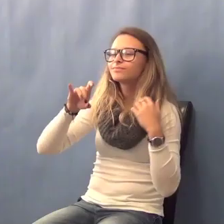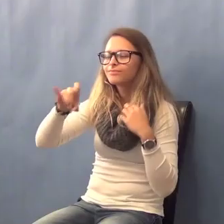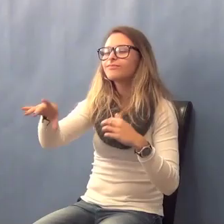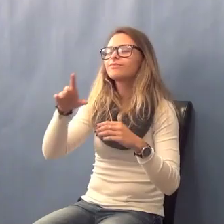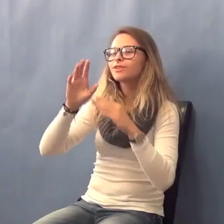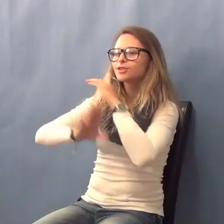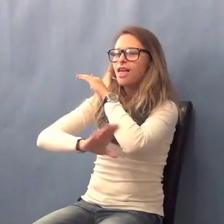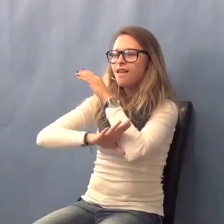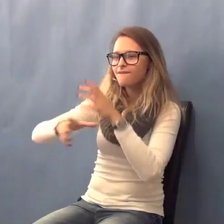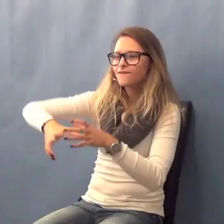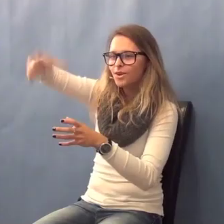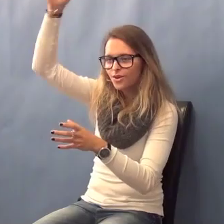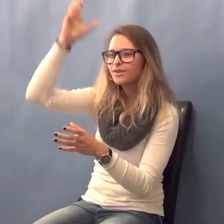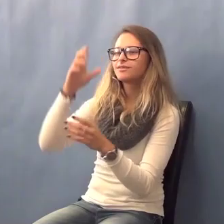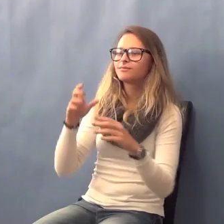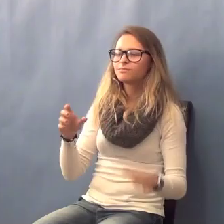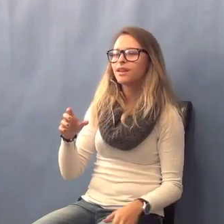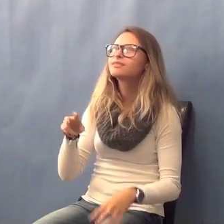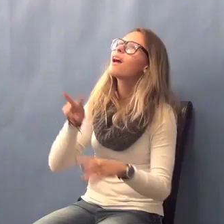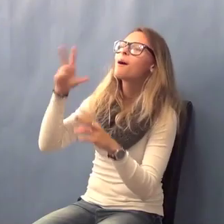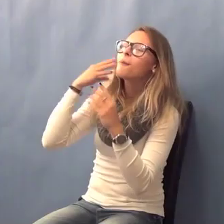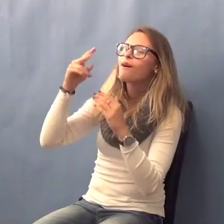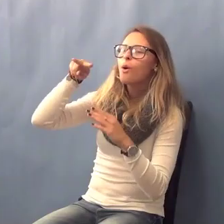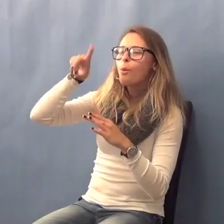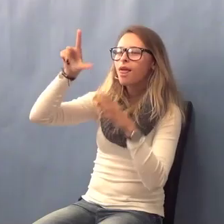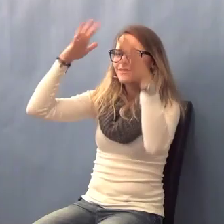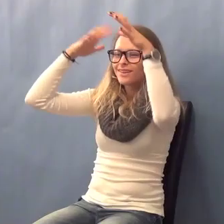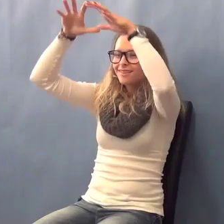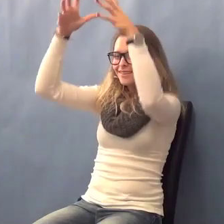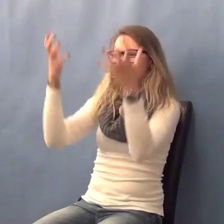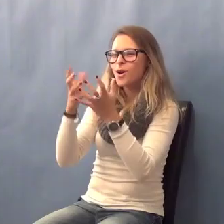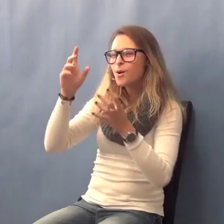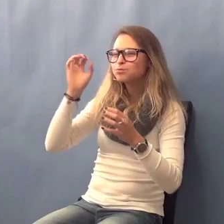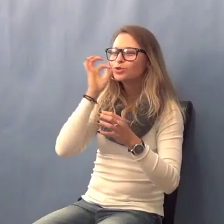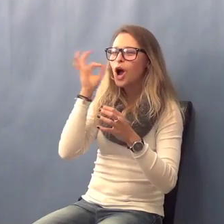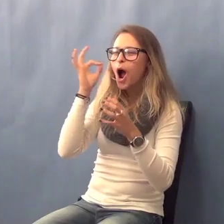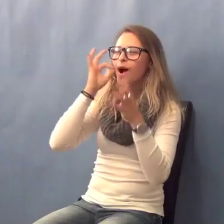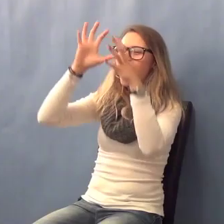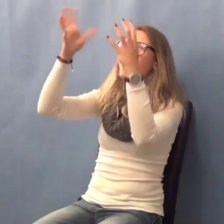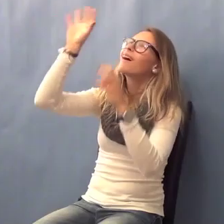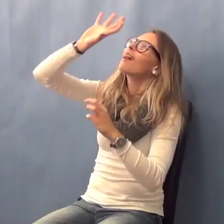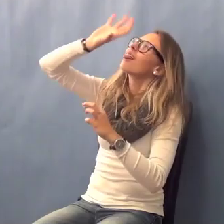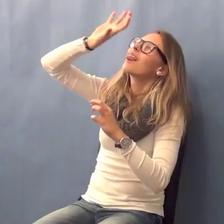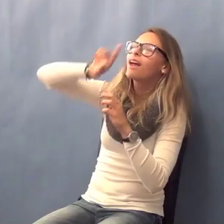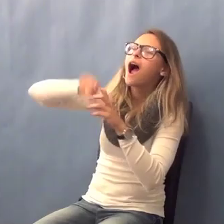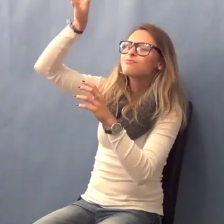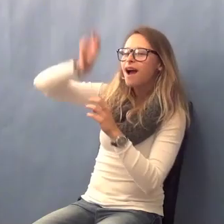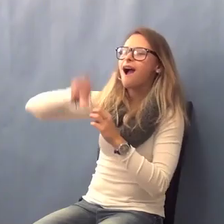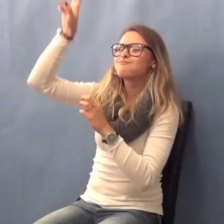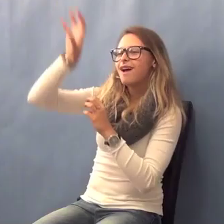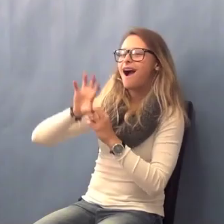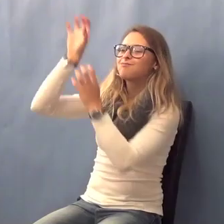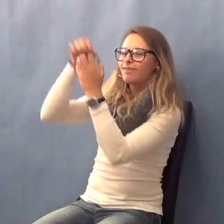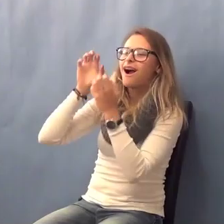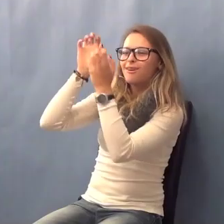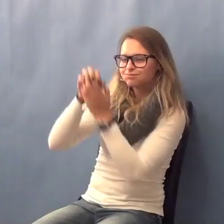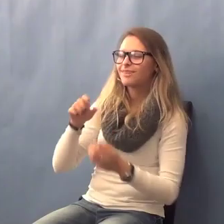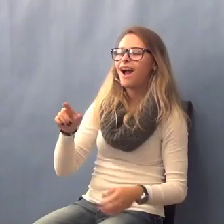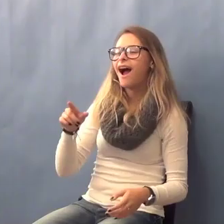Zauważył drzewo, a na nim ul pszczół, podskakiwał do niego i szczekał.